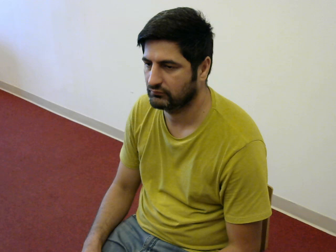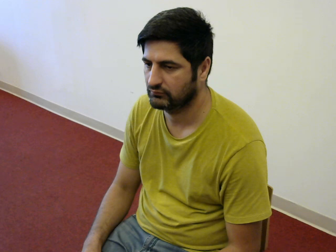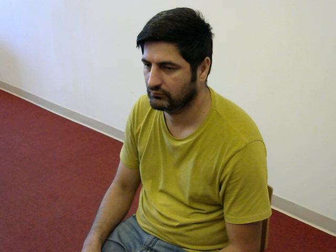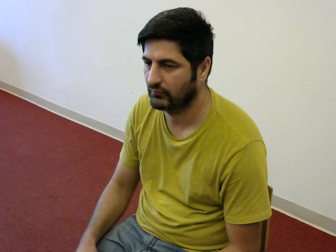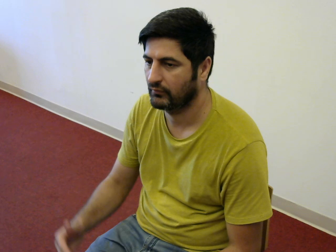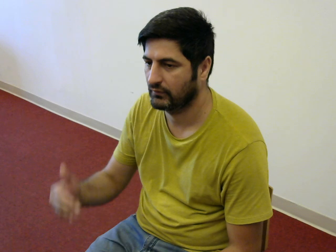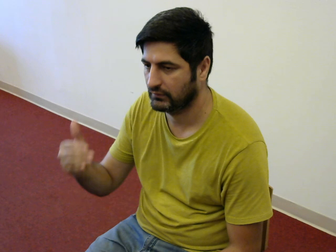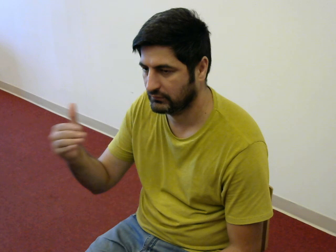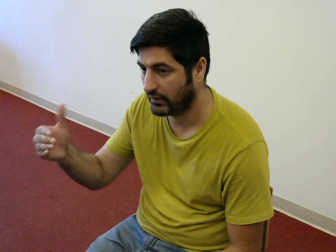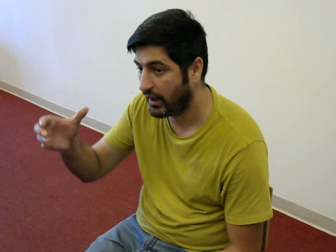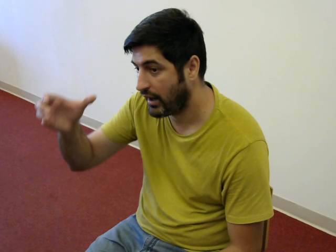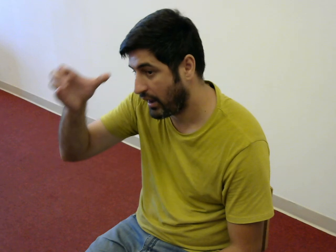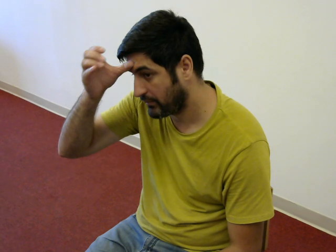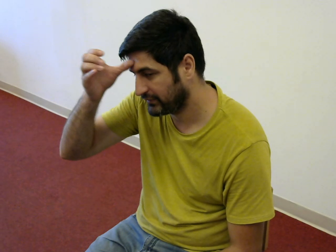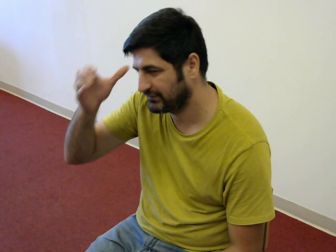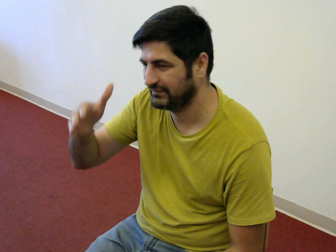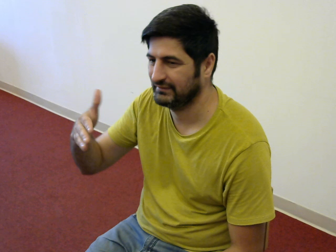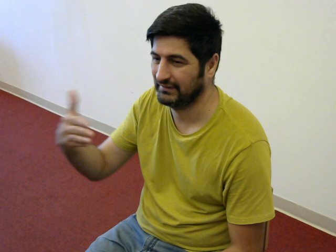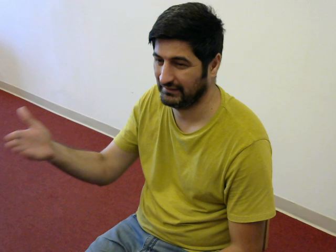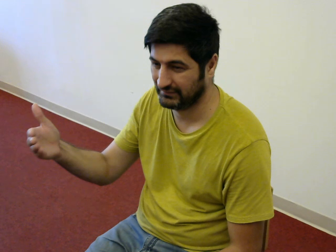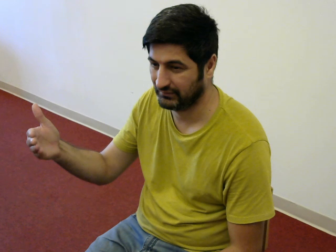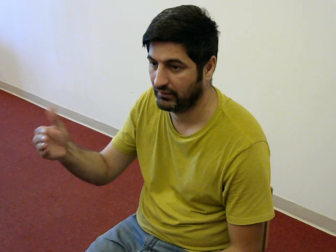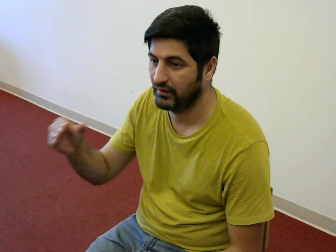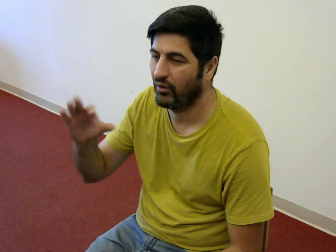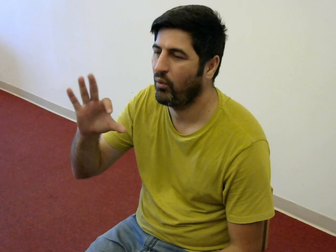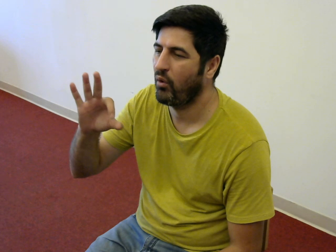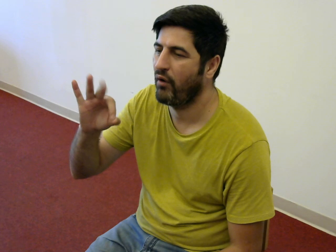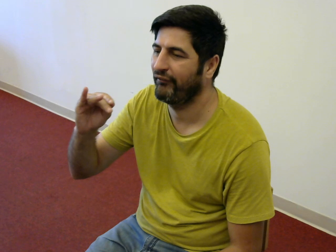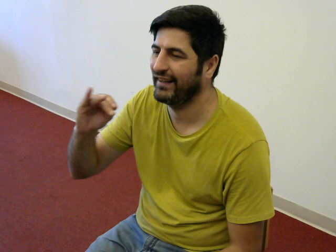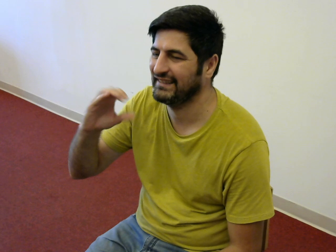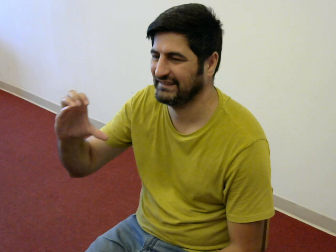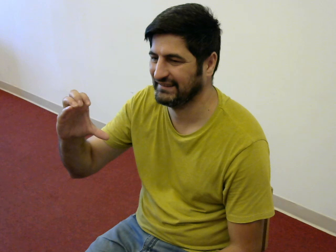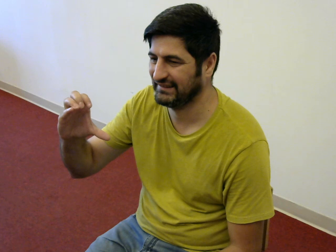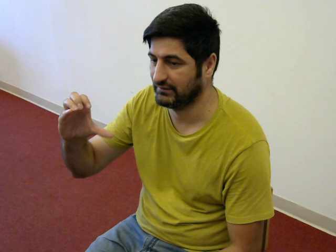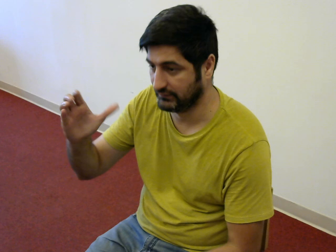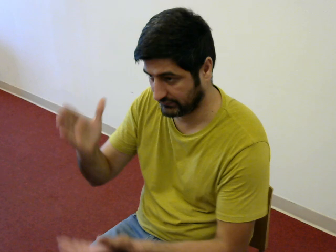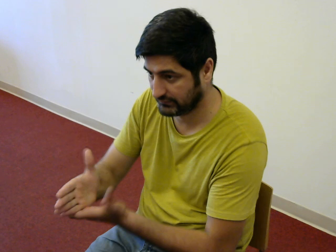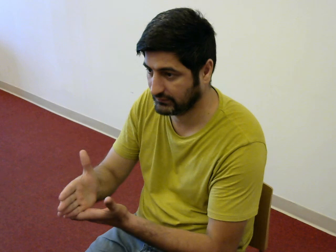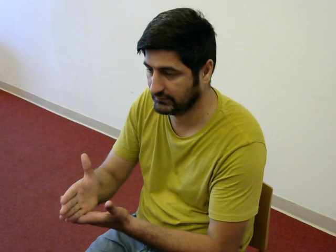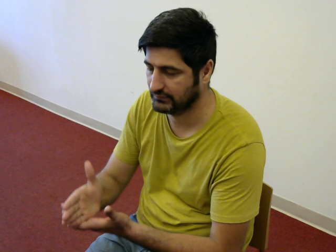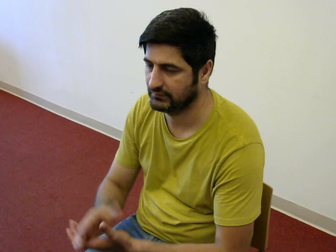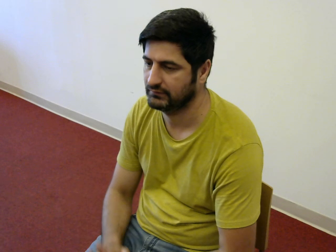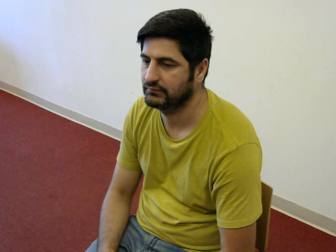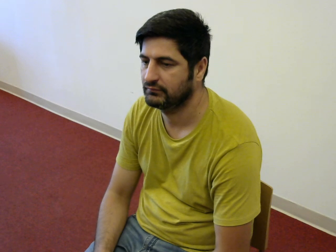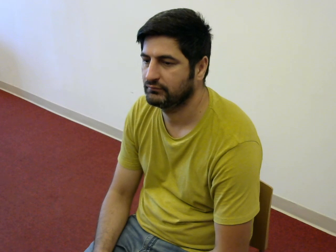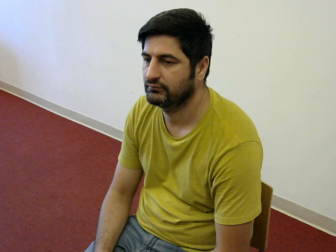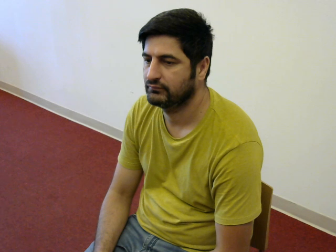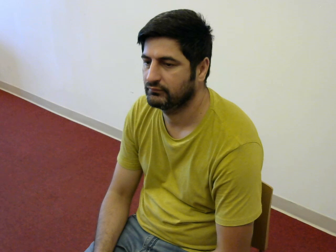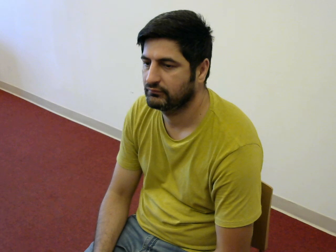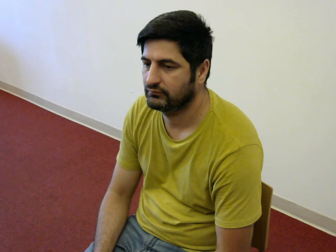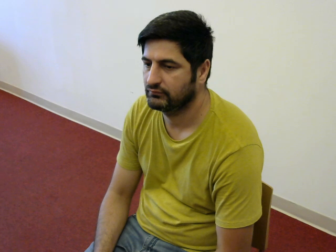Sizin Elmlər Akademiyası tərəfdə ofisiniz varmı?